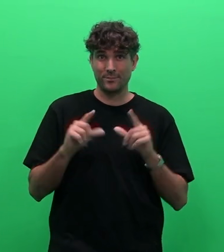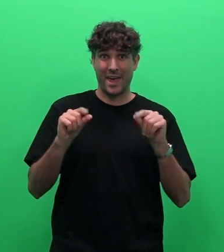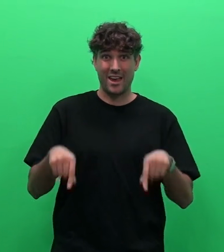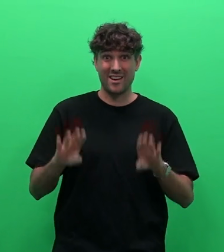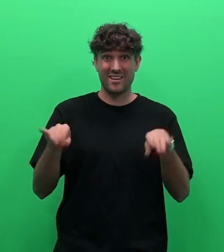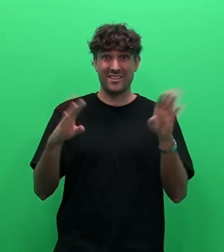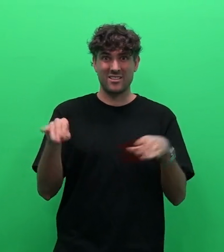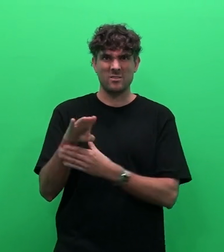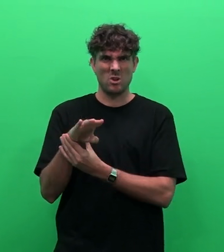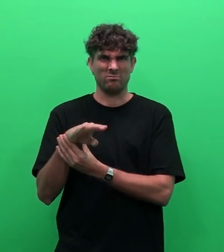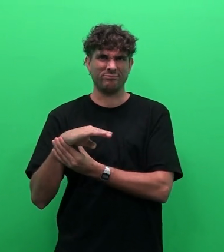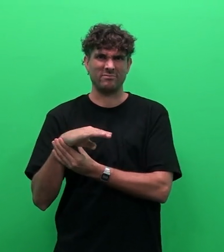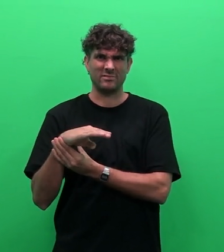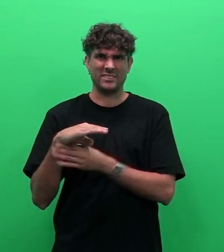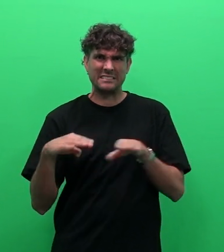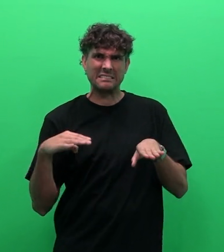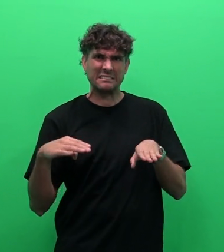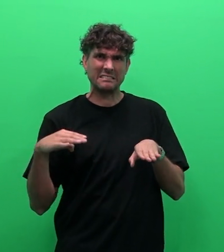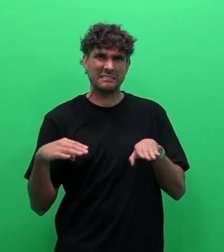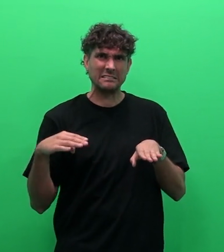Quan moc els peus, el peu dret em queda torçat i coixejo.